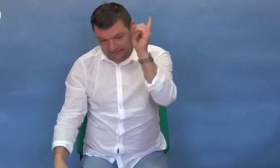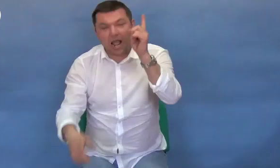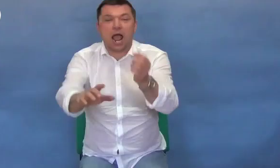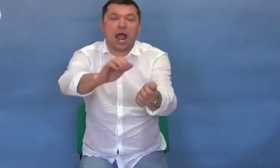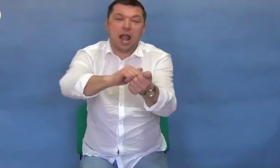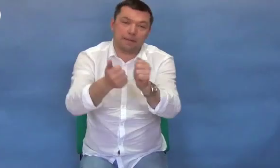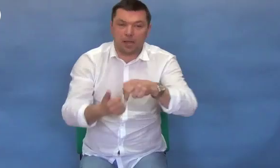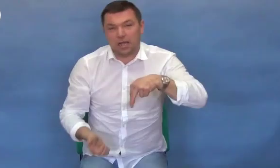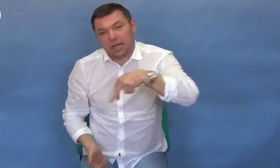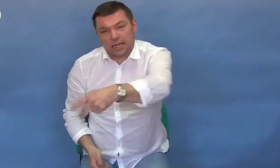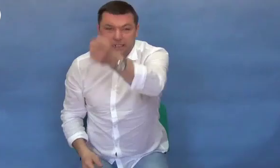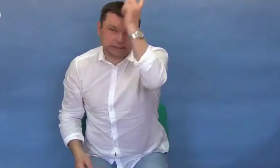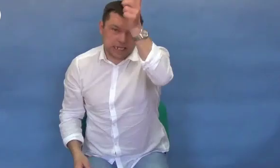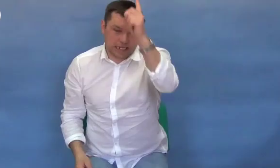Albo zakaz wejścia.